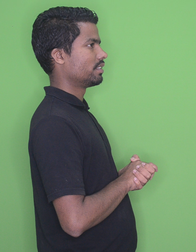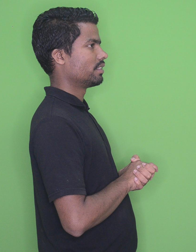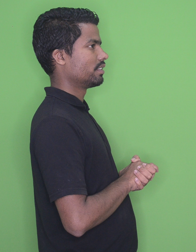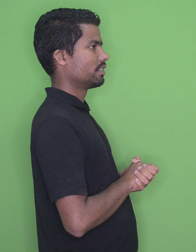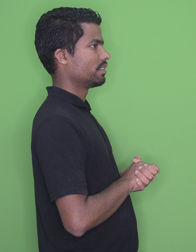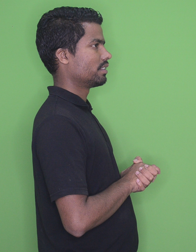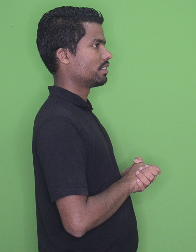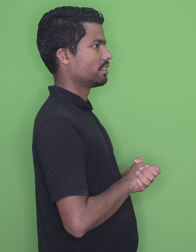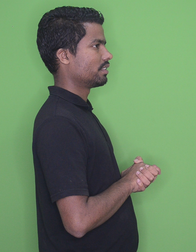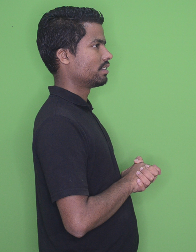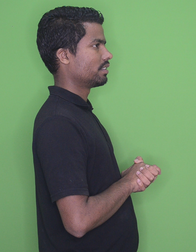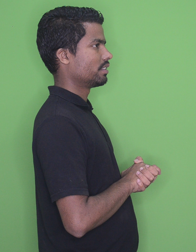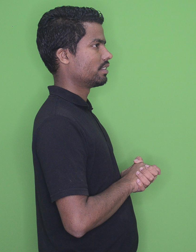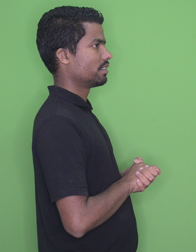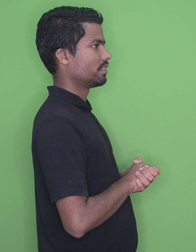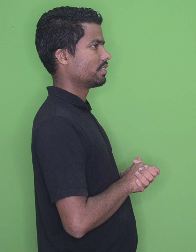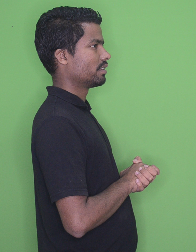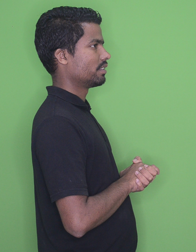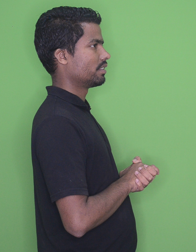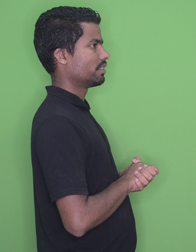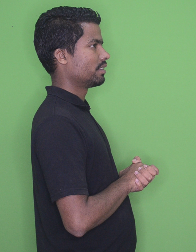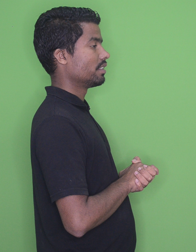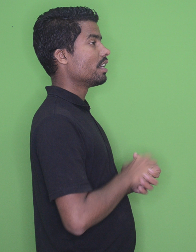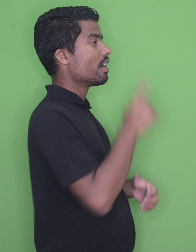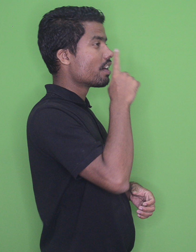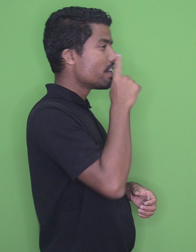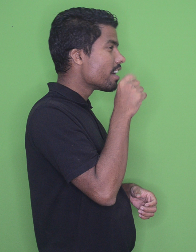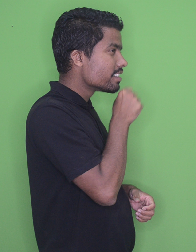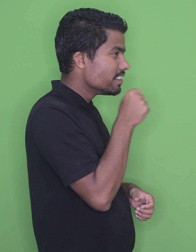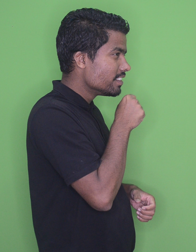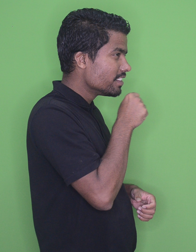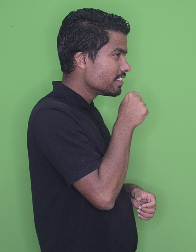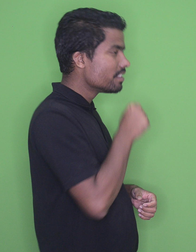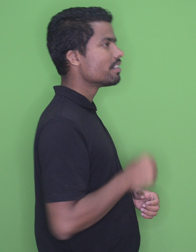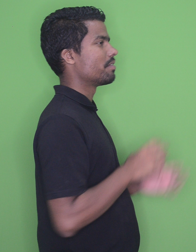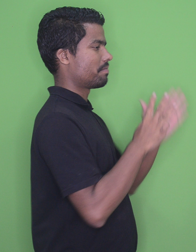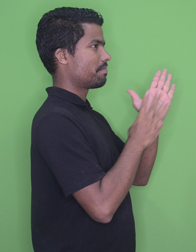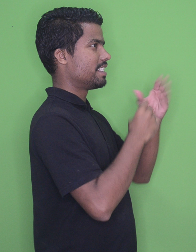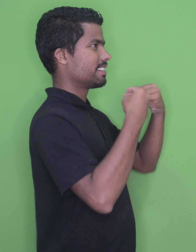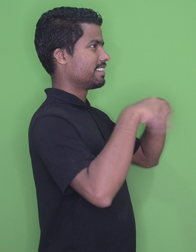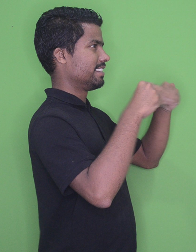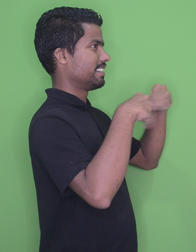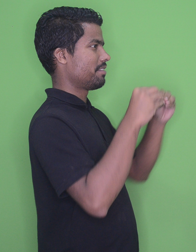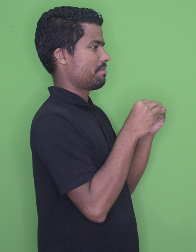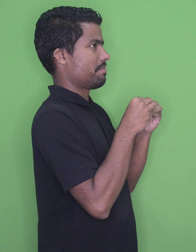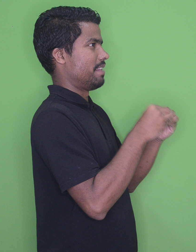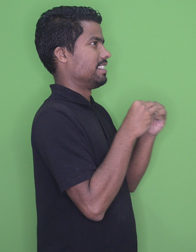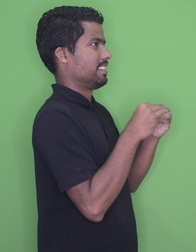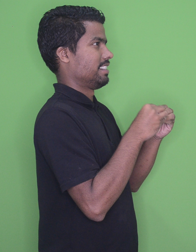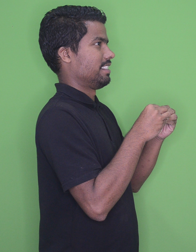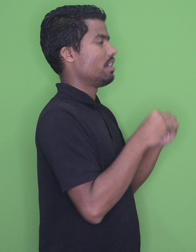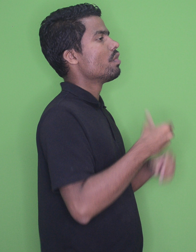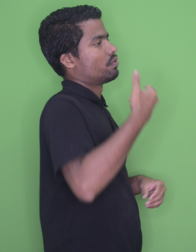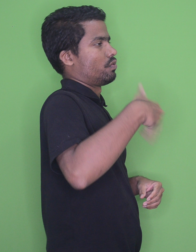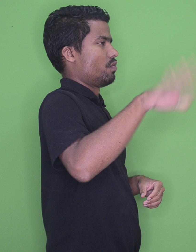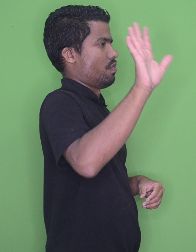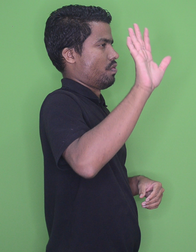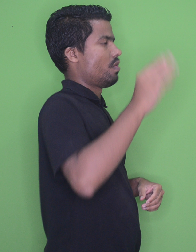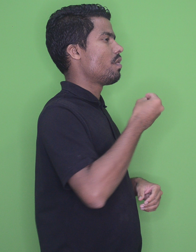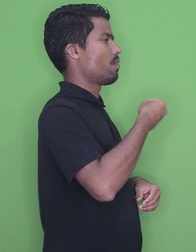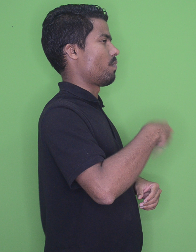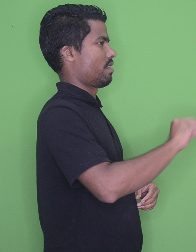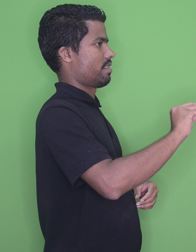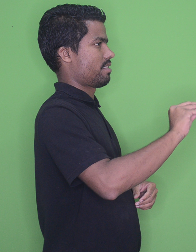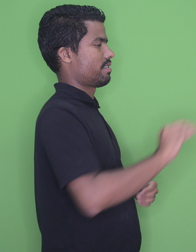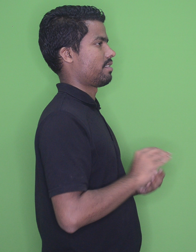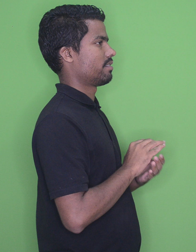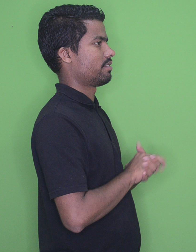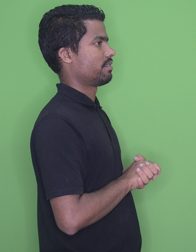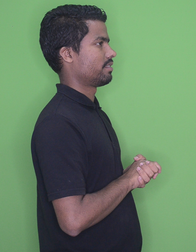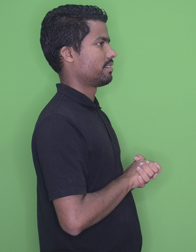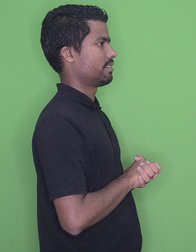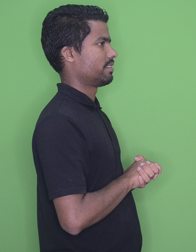Grandmother will go the market